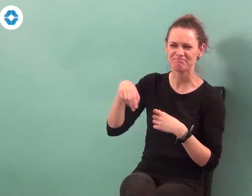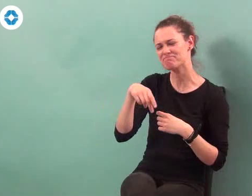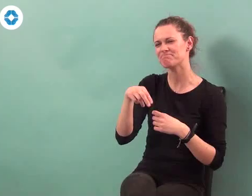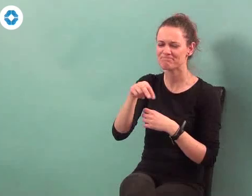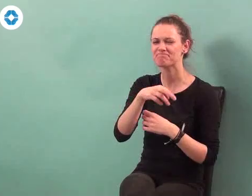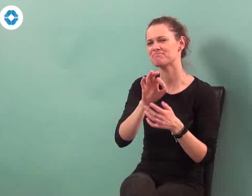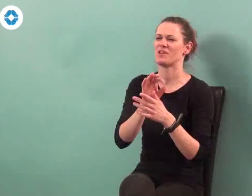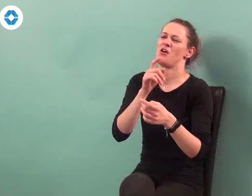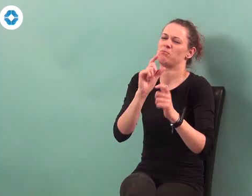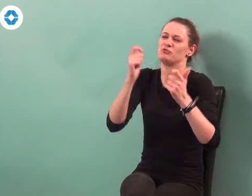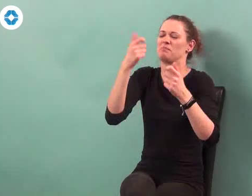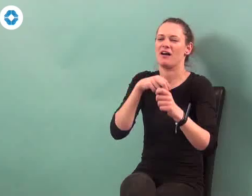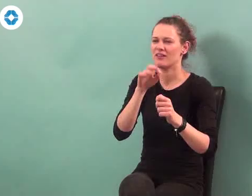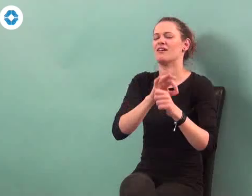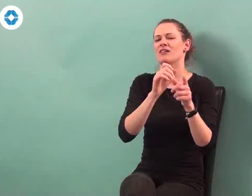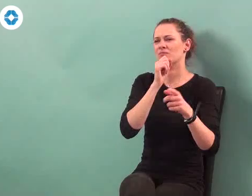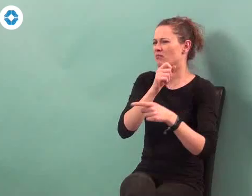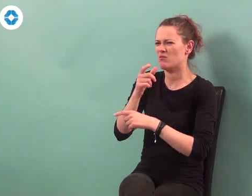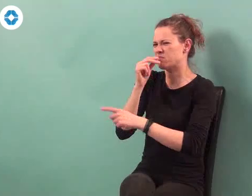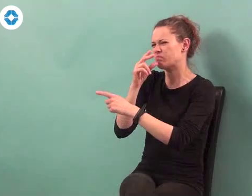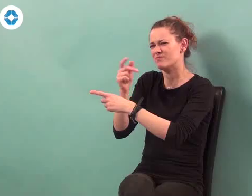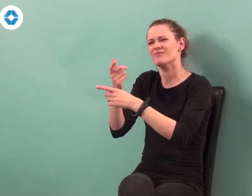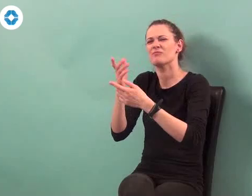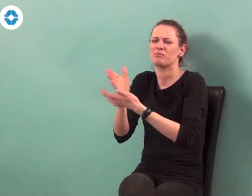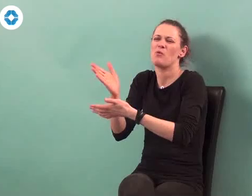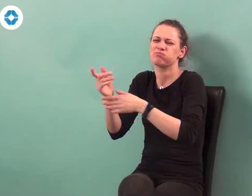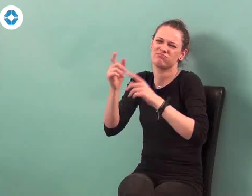Akurat przez przypadek baba mówi do Charliego, żeby pomógł naprawić.